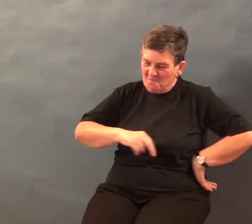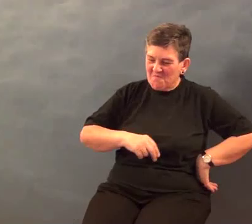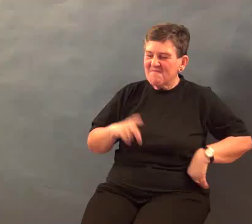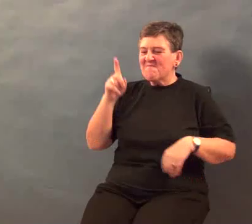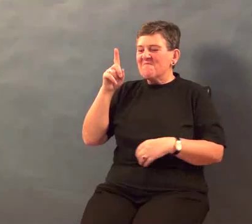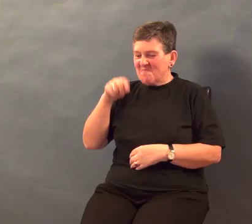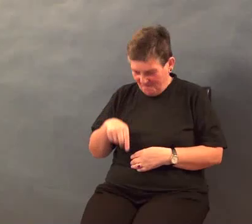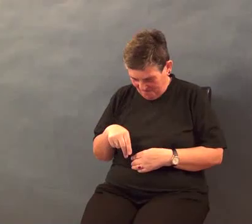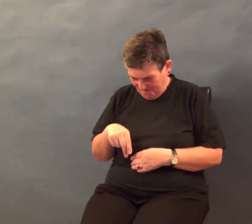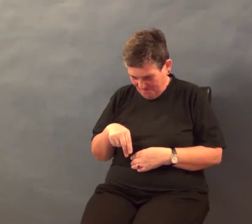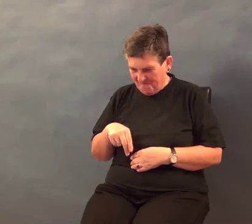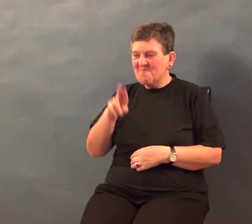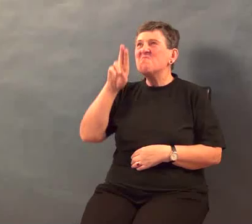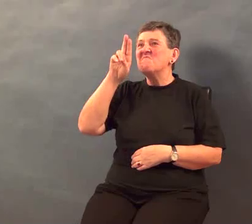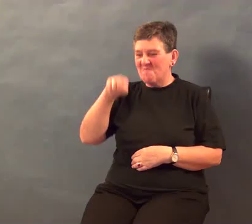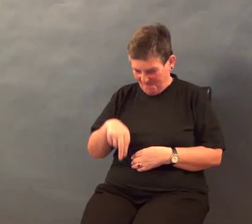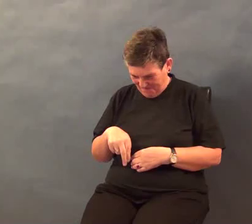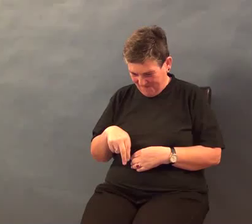Kot patrzył w górę i w dół.